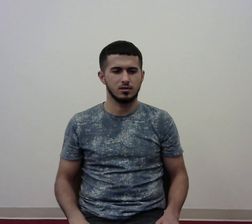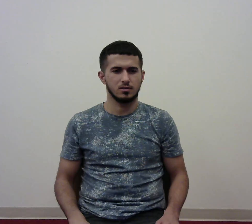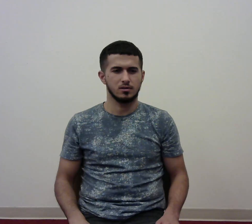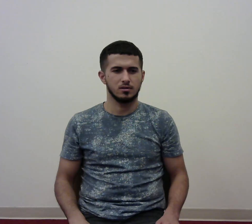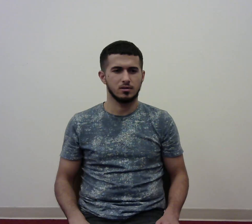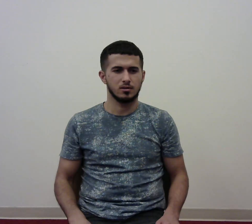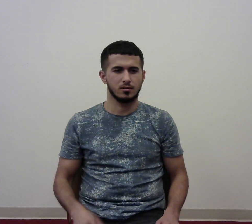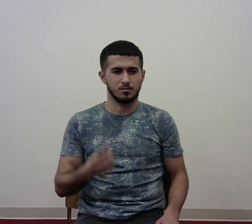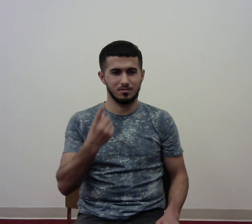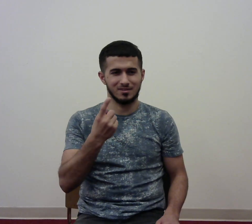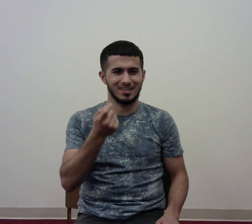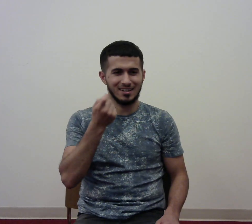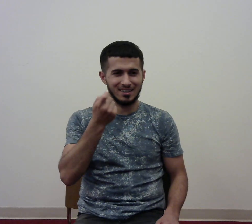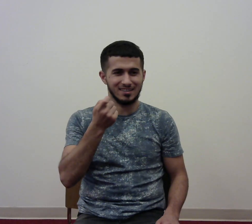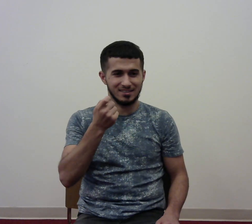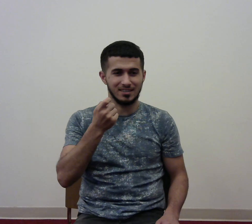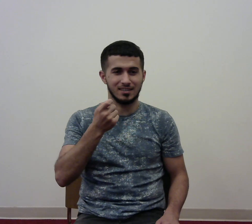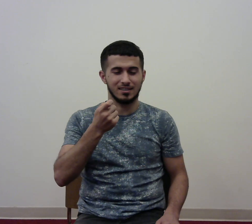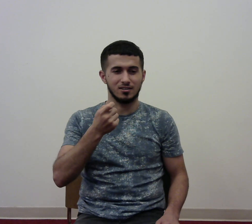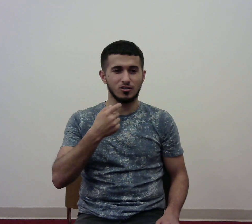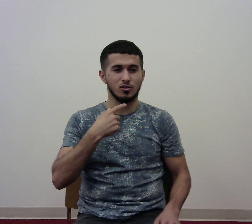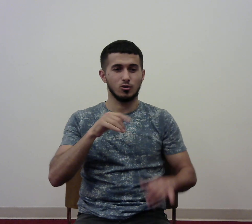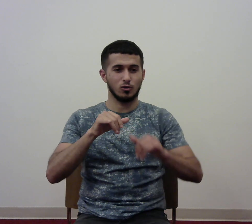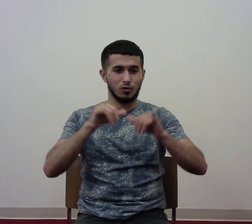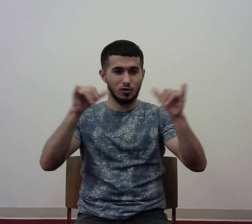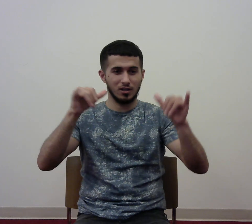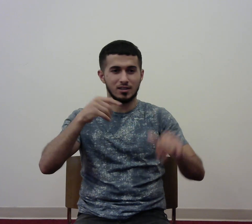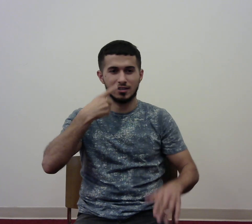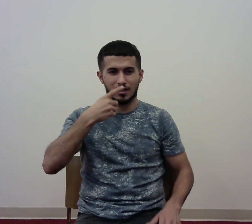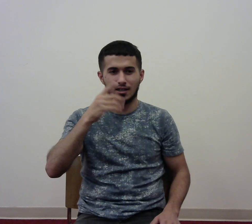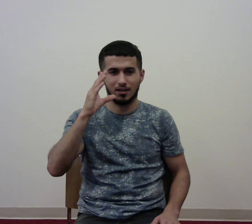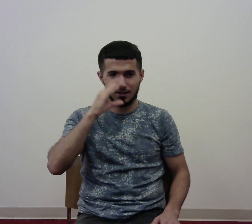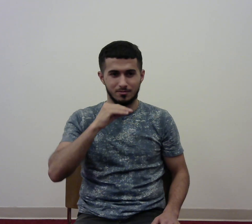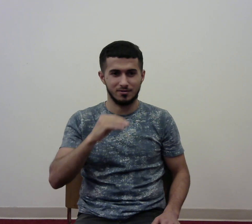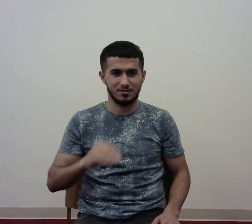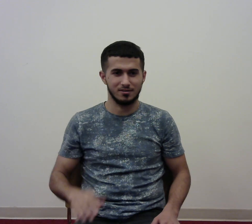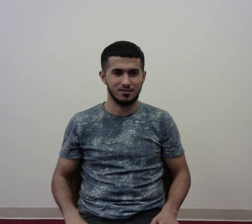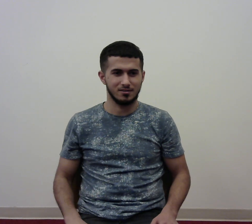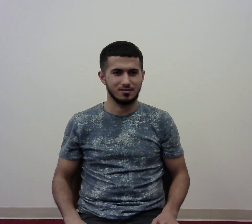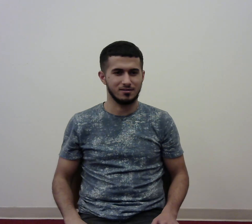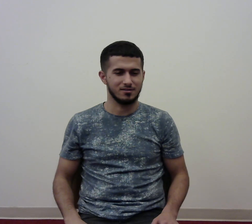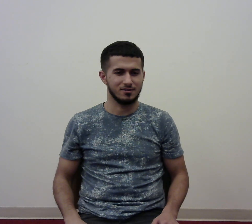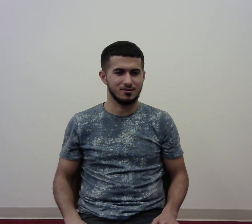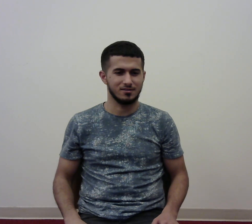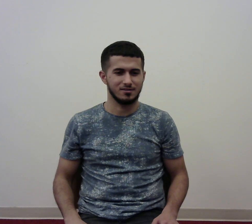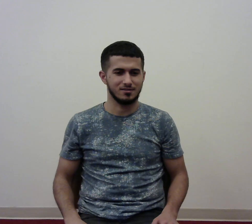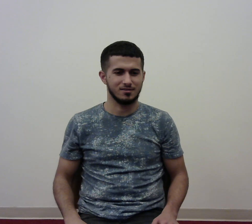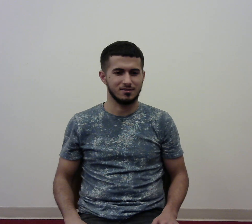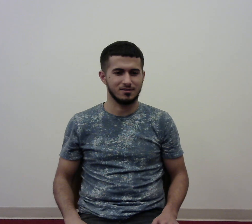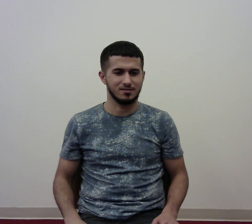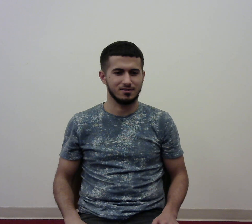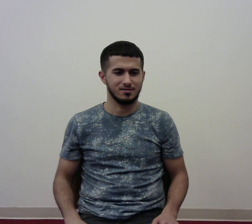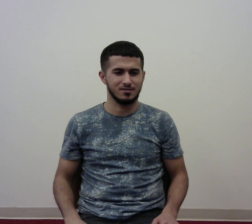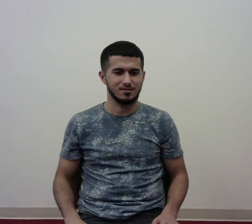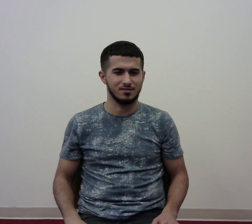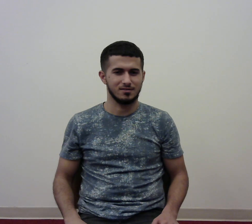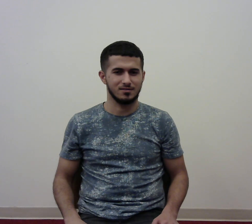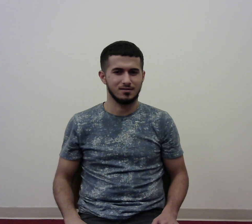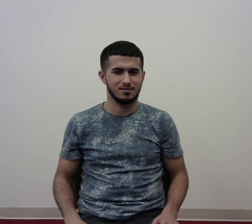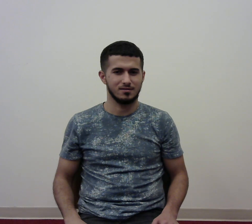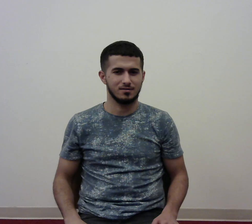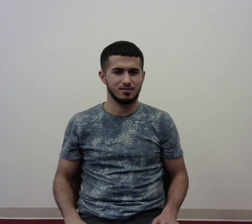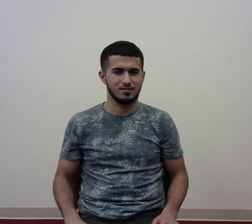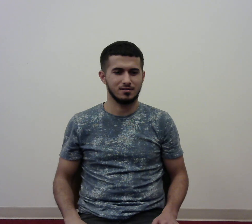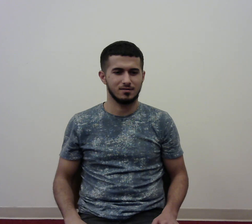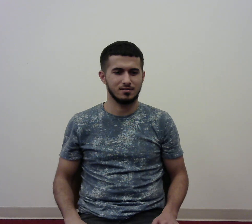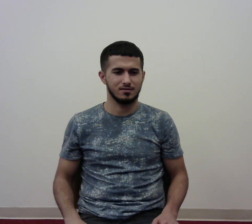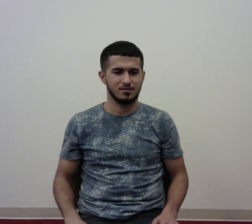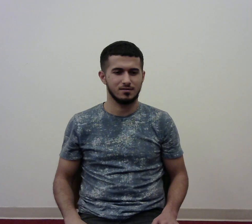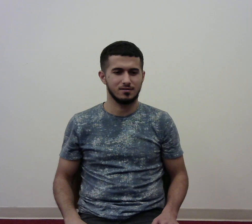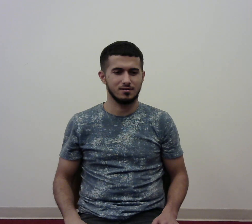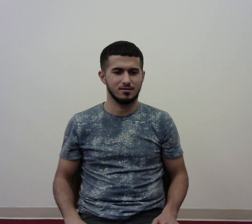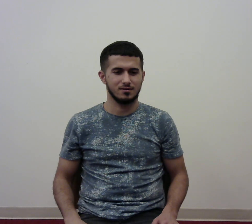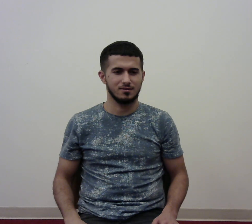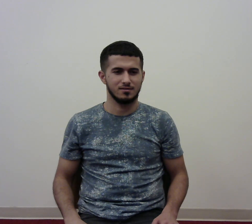Bir az ucadan deyə bilərsinizmi?